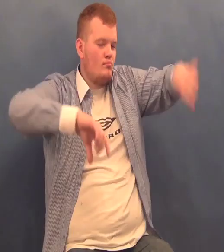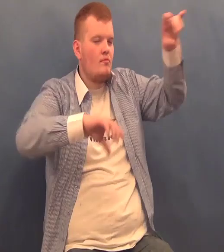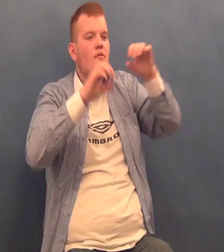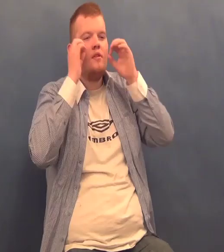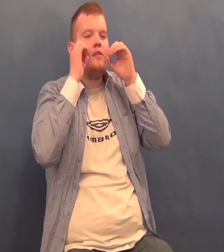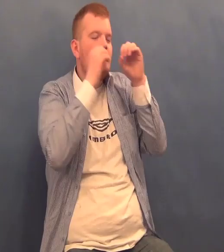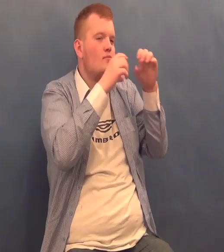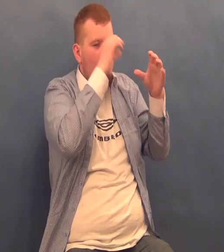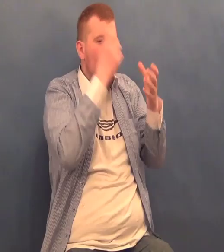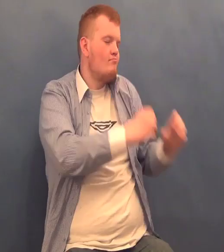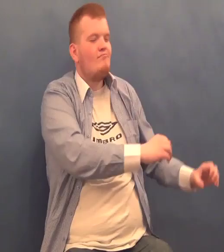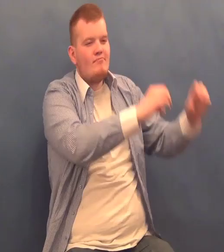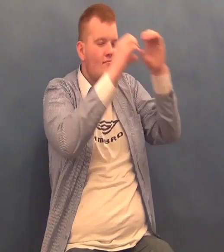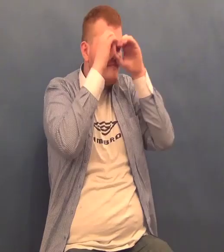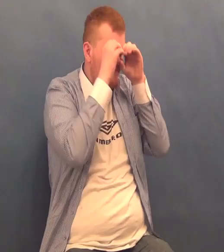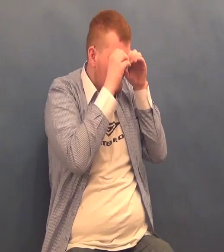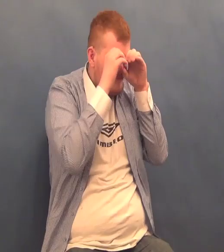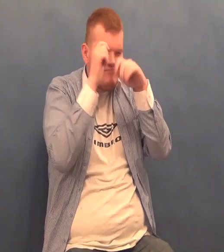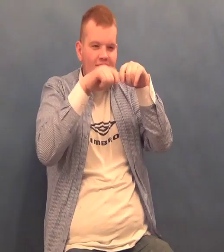Kot dla przyjemności sprawdza, patrzy przez lornetkę.